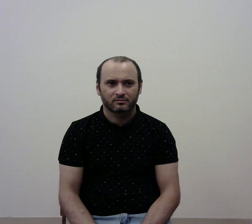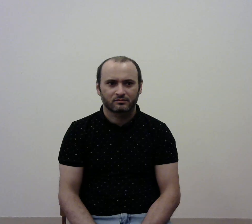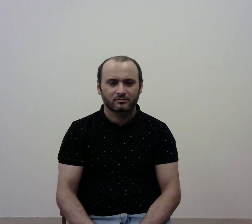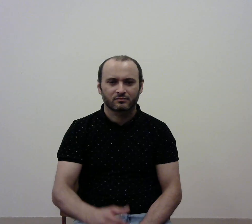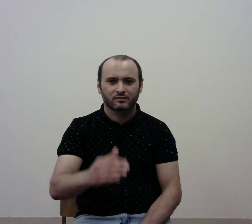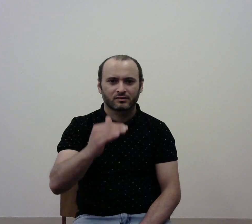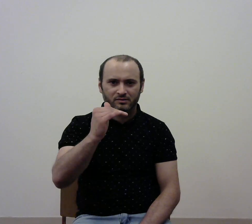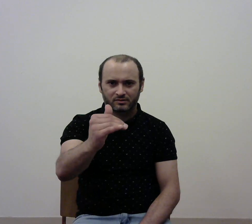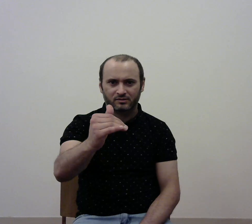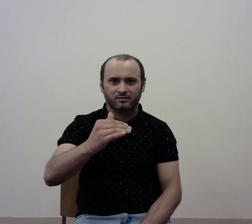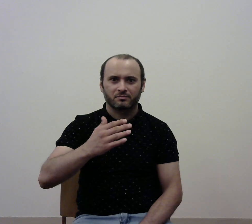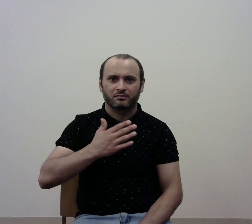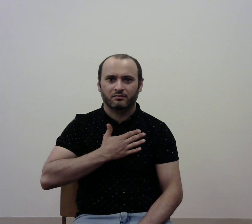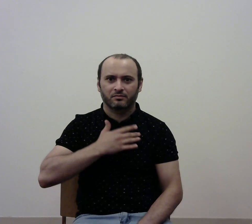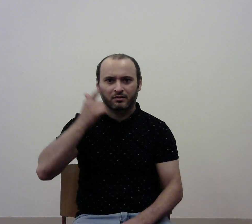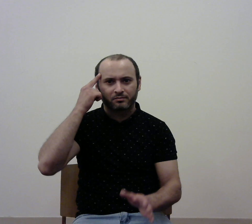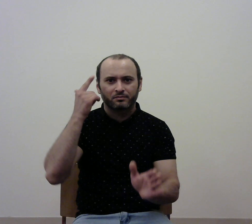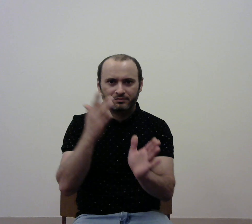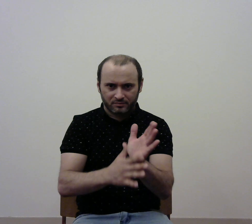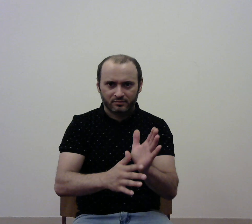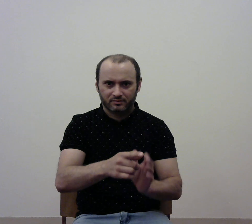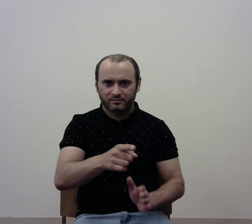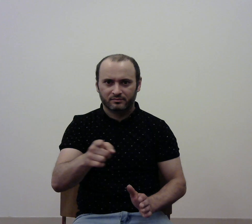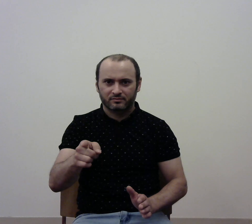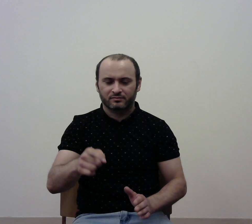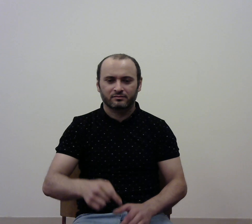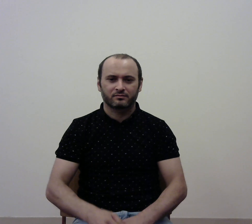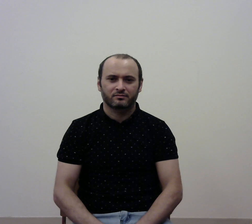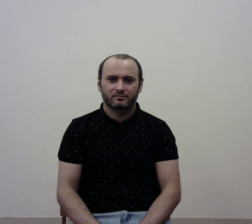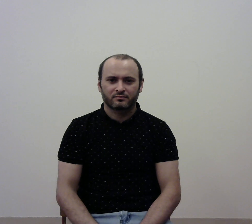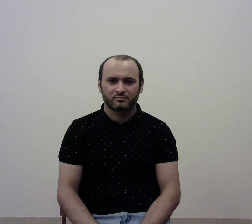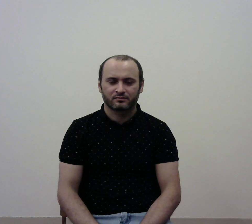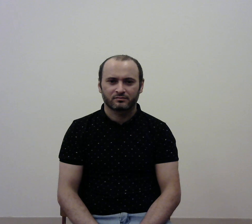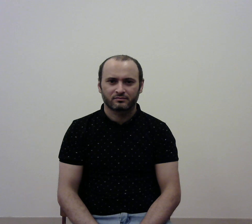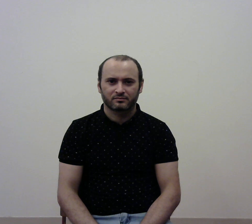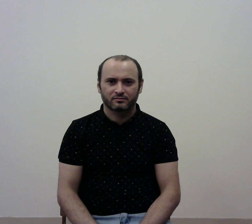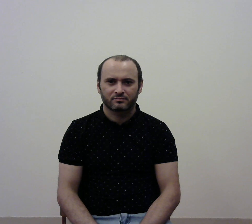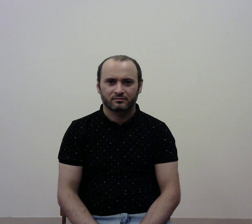Siz məni başa düşürsüz?